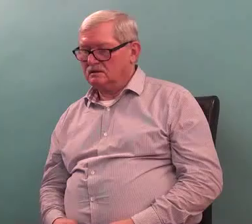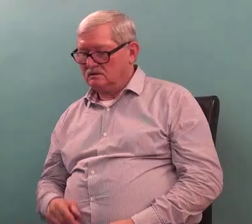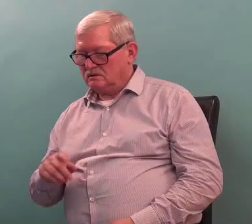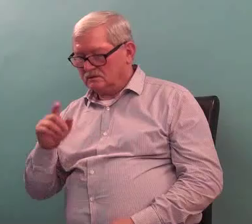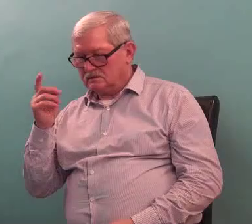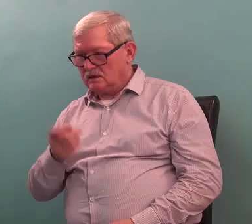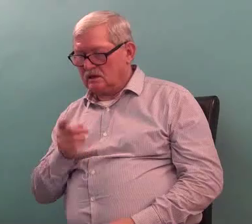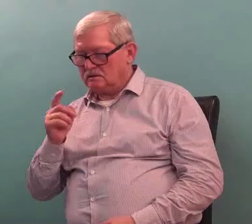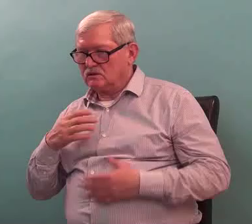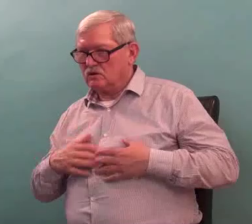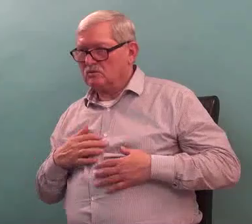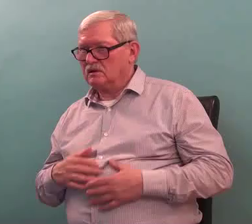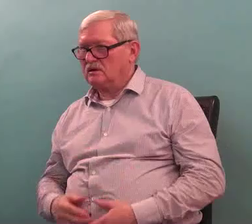Zakaz kąpieli.